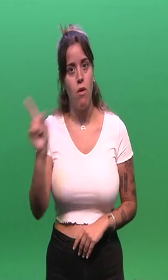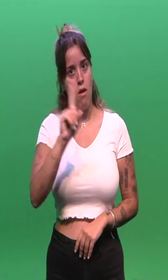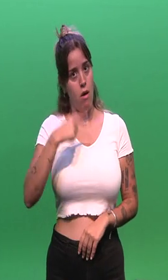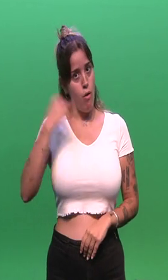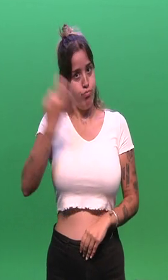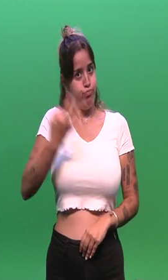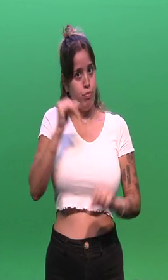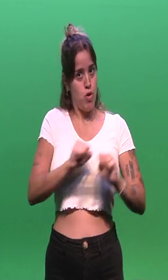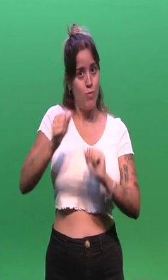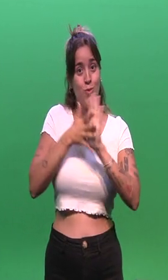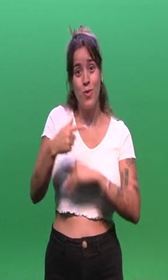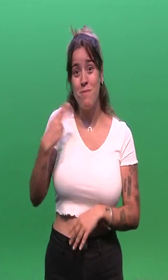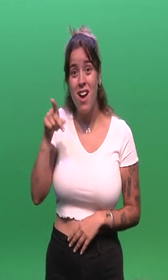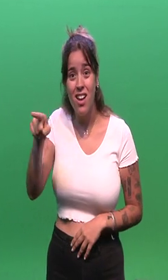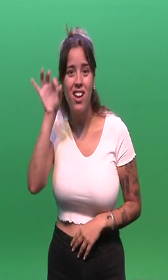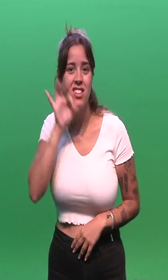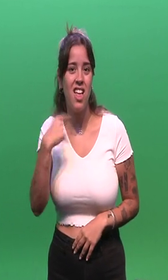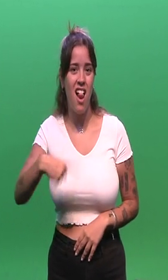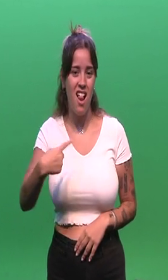No! He de fer servir protecció obligatòriament, perquè la meva parella té sida.